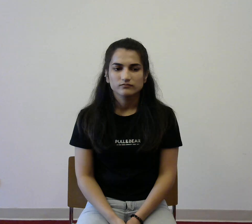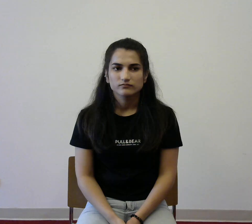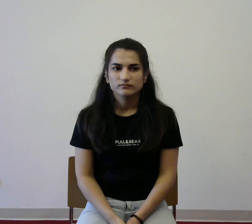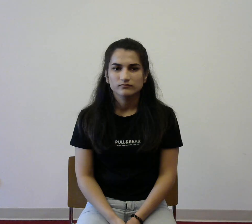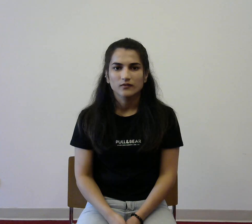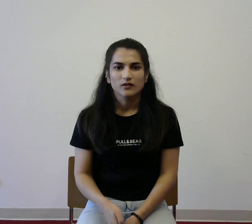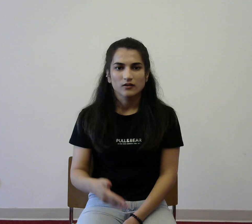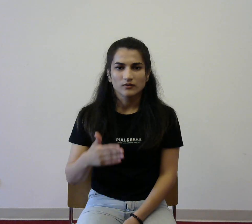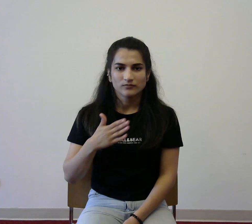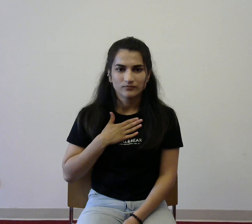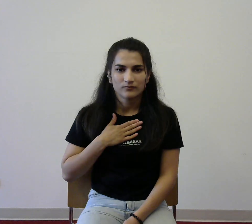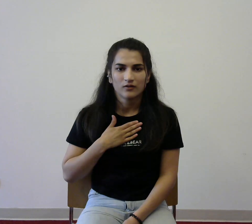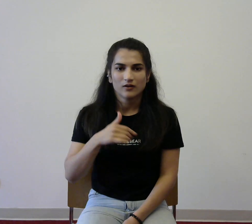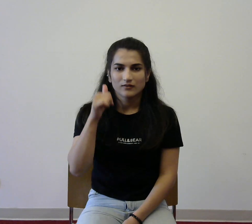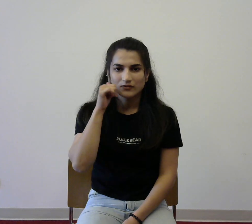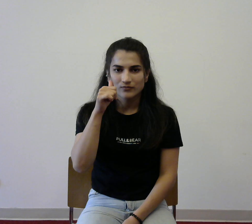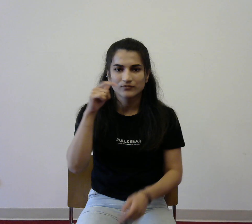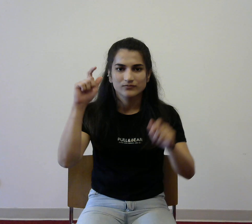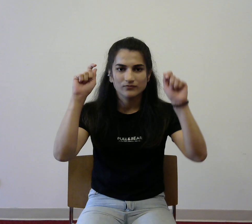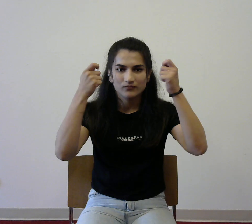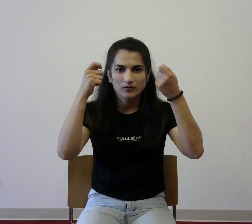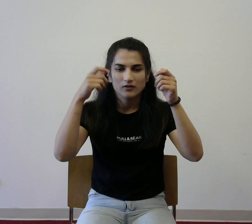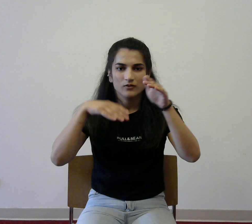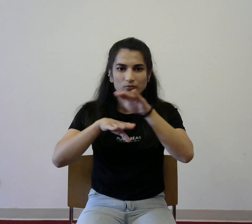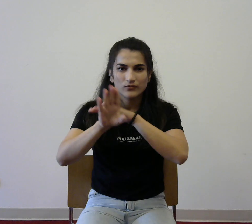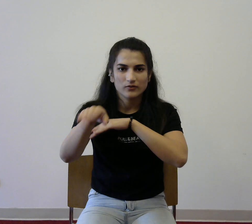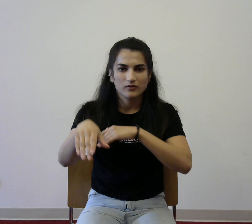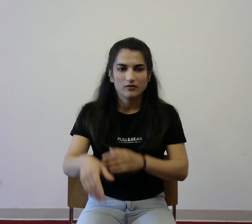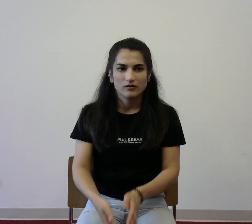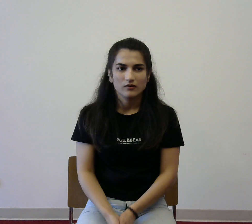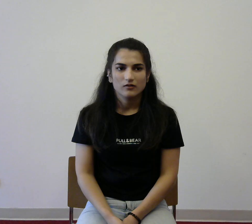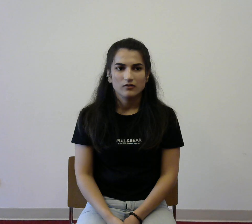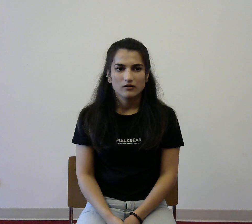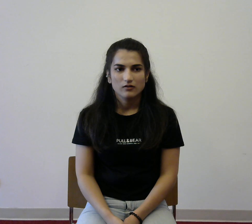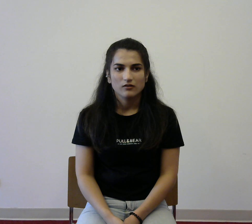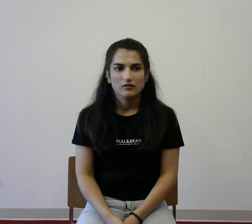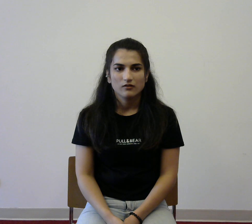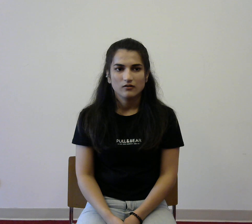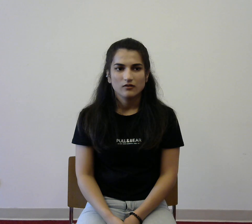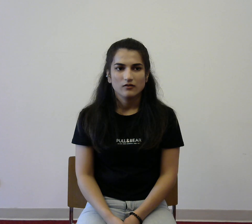Mən sabah toya gedirəm